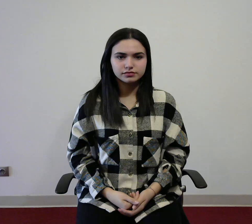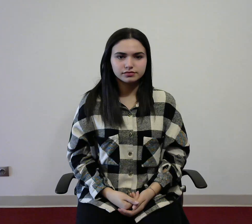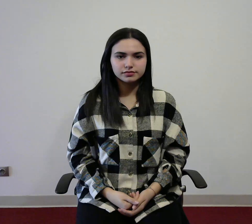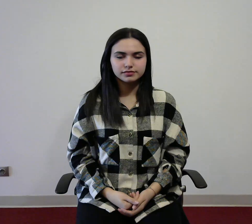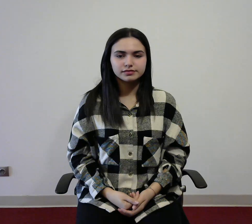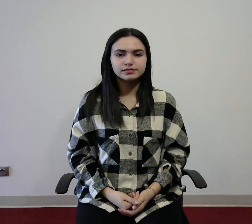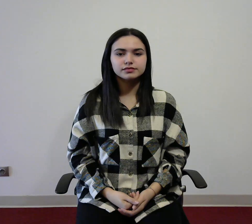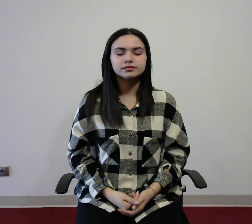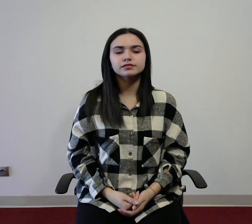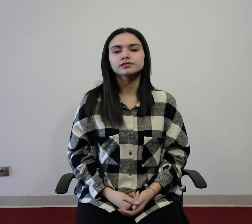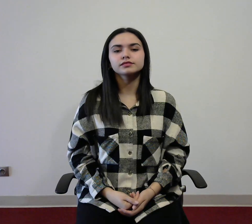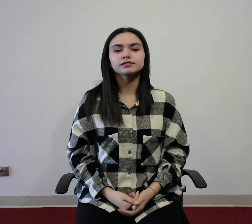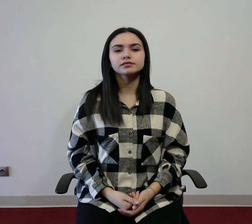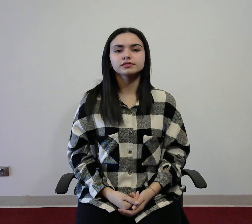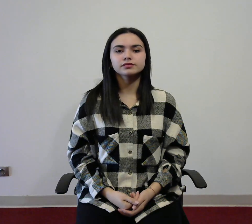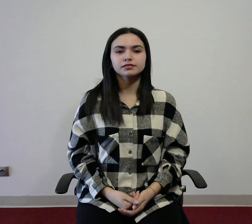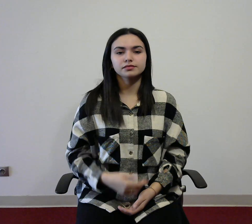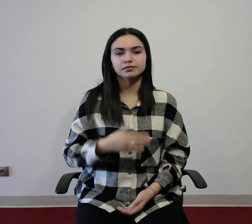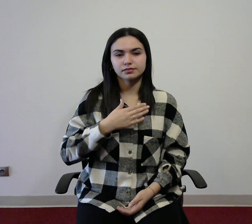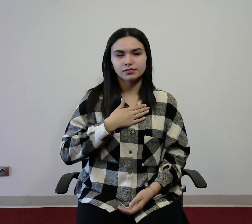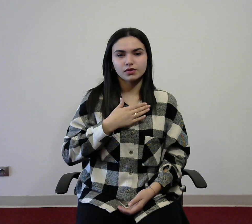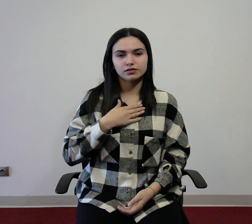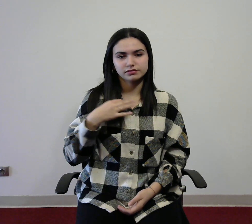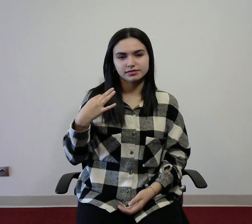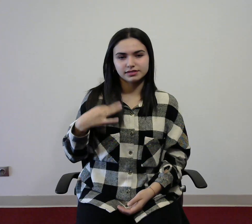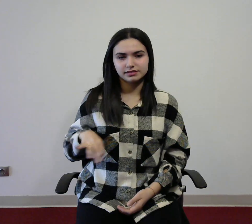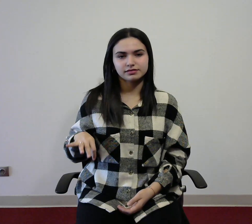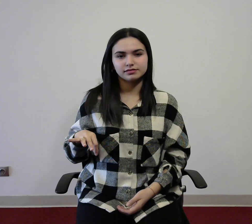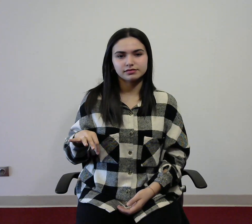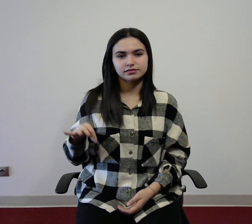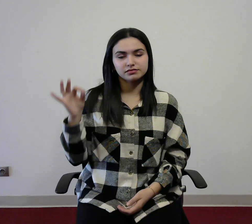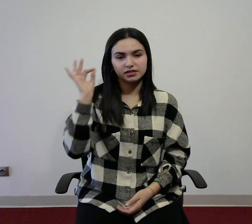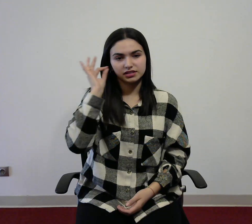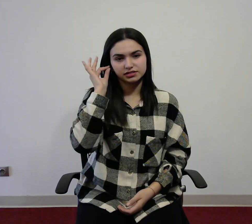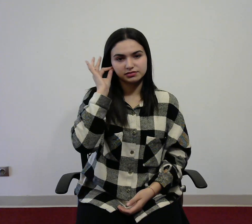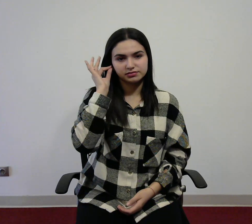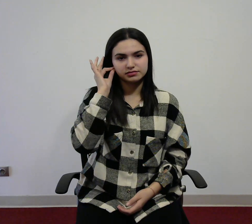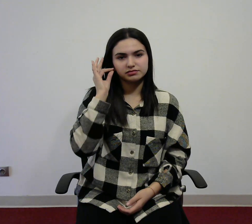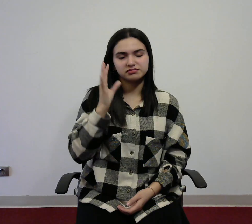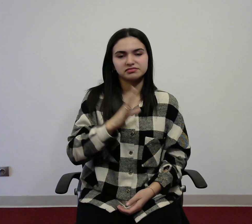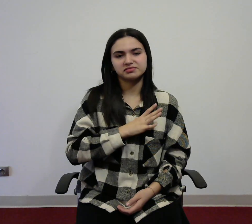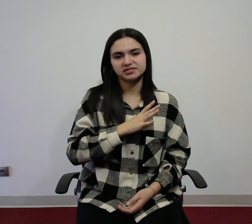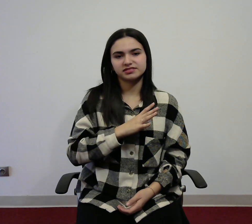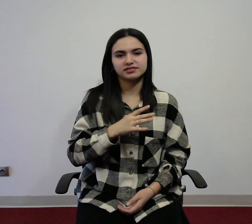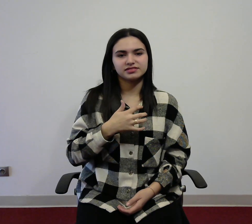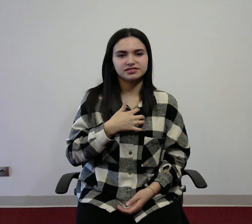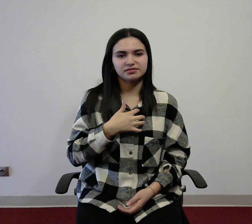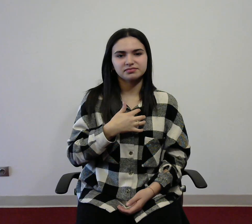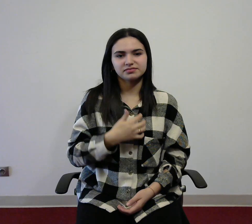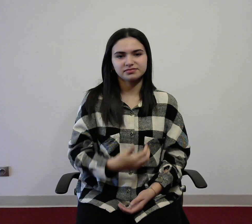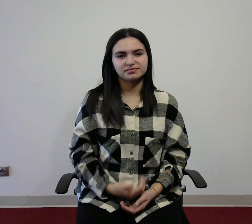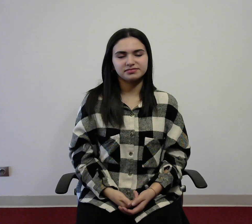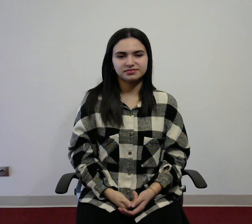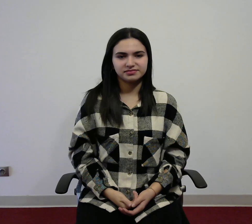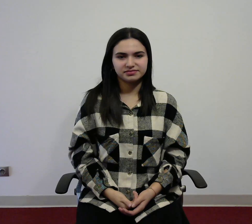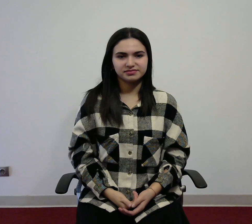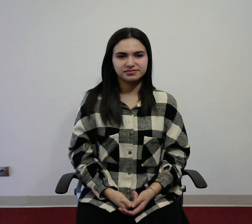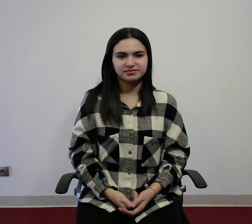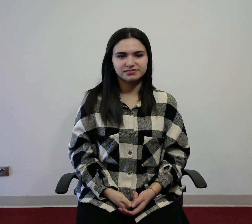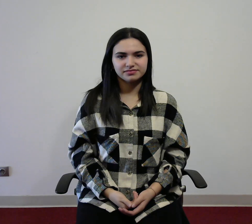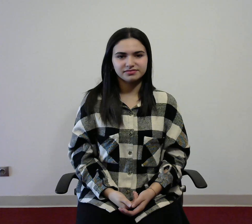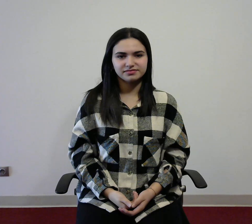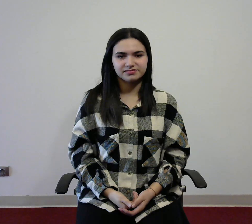Mənim oğlum həkim olmaq istəyir